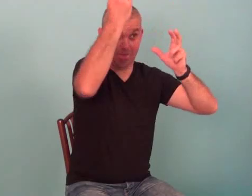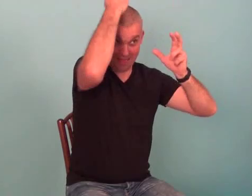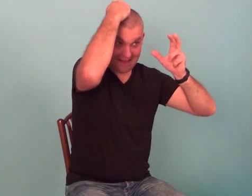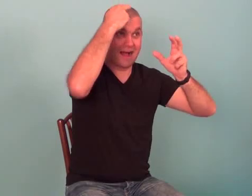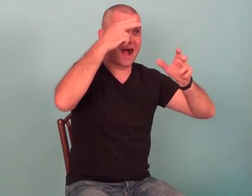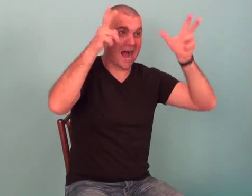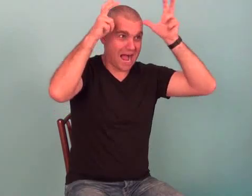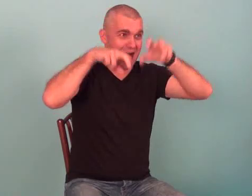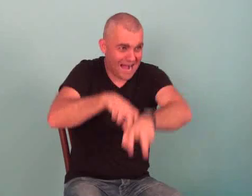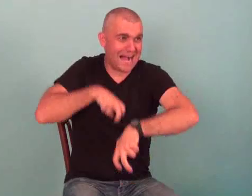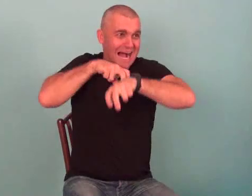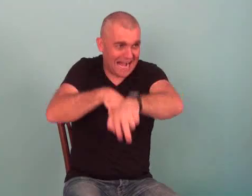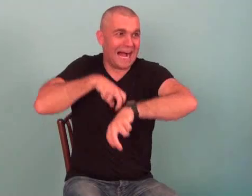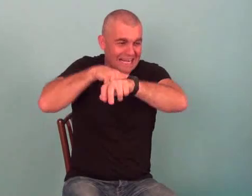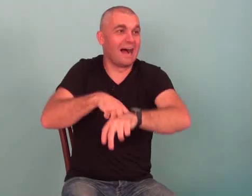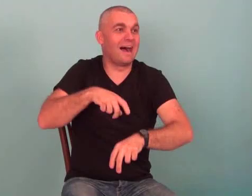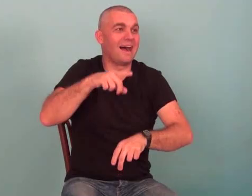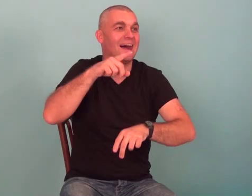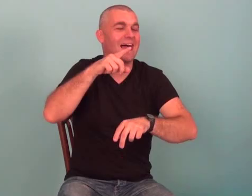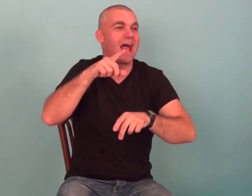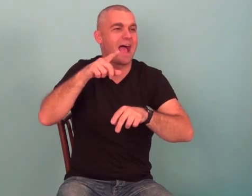Jeleń biegnie.